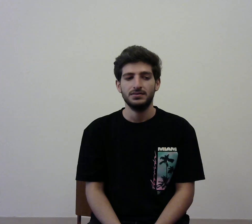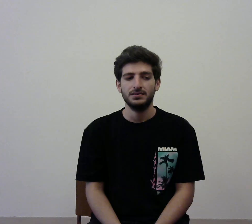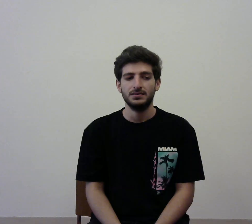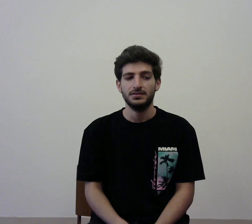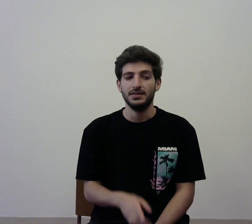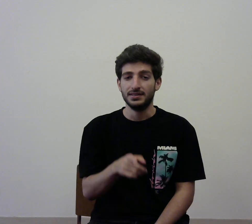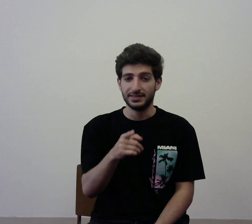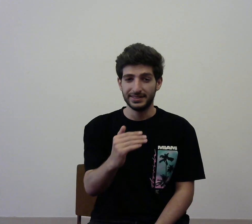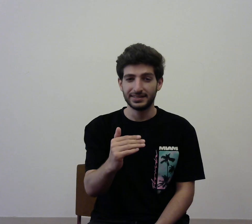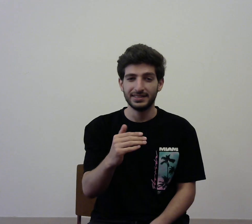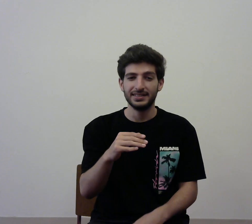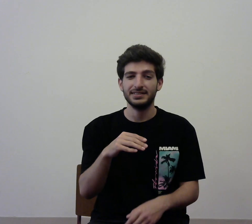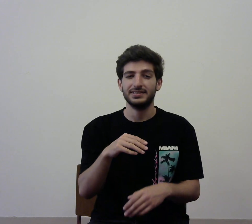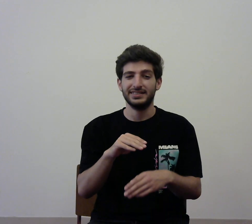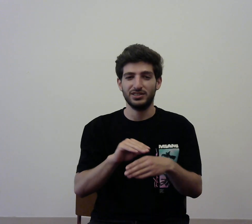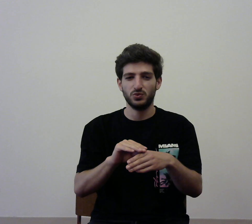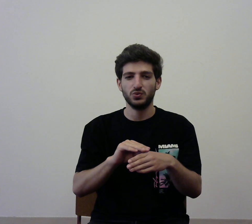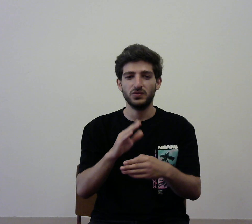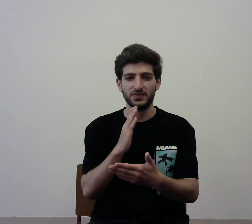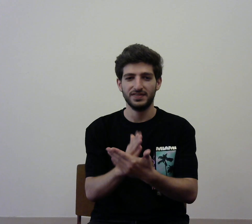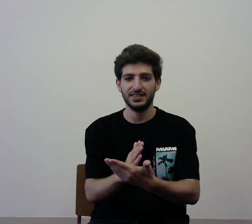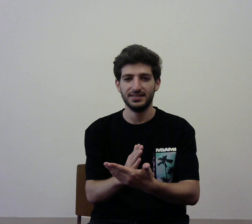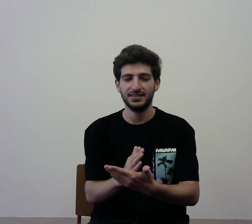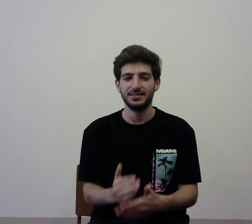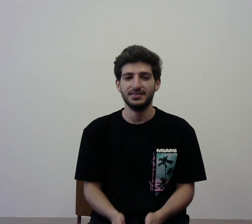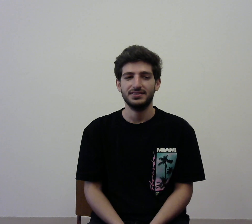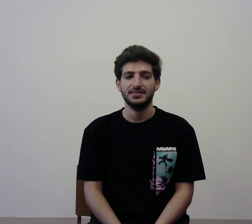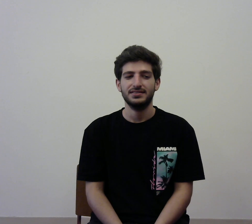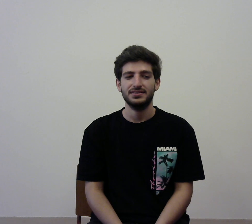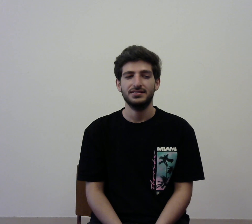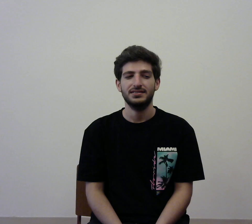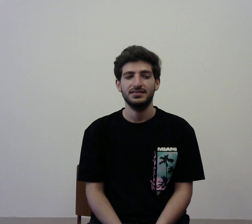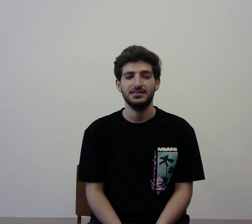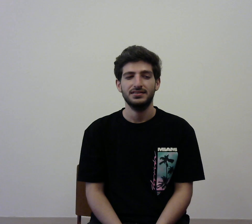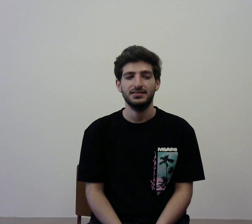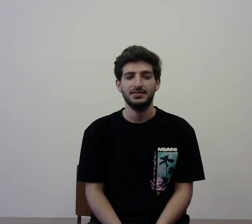Sizdə yod varmı?